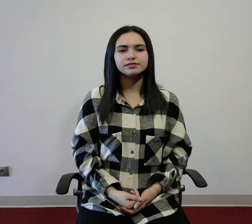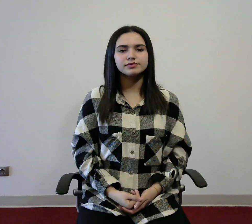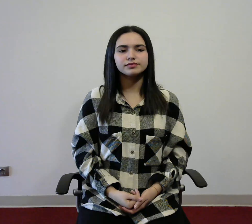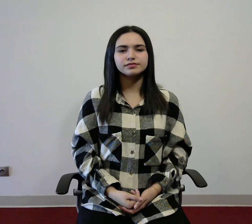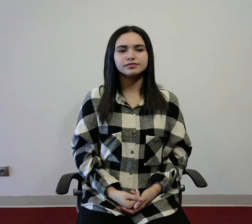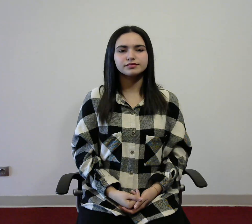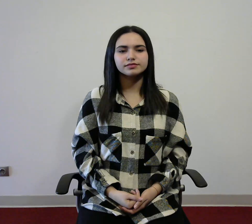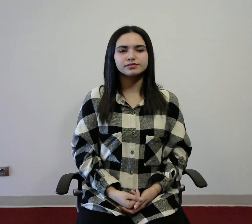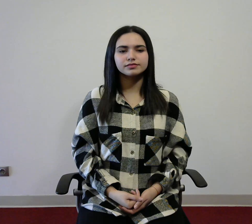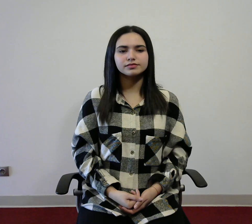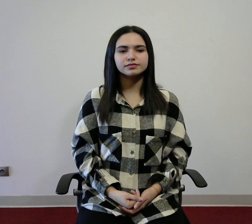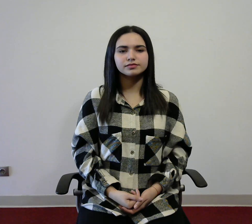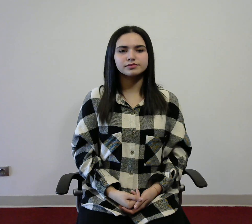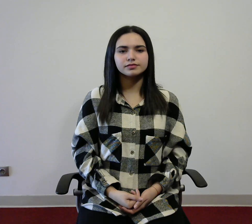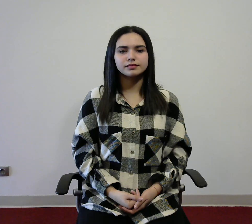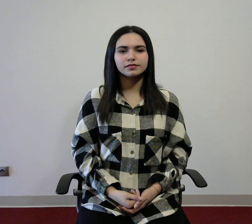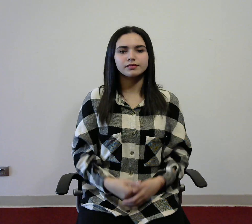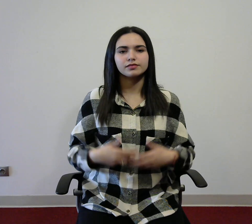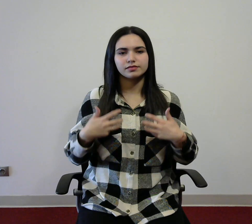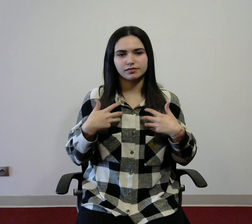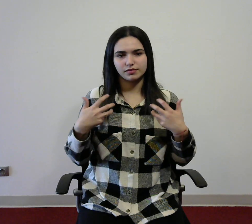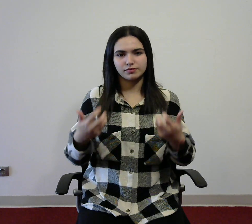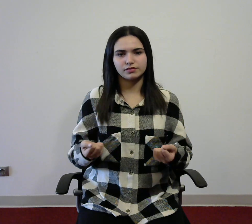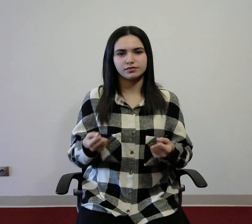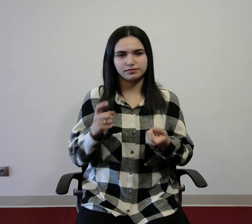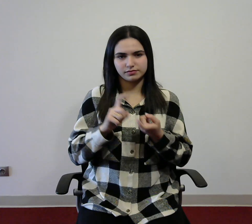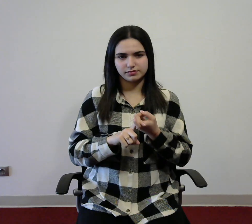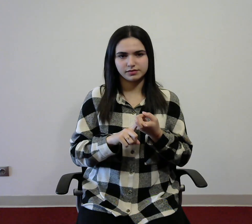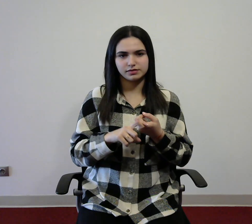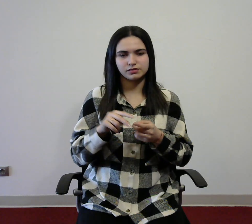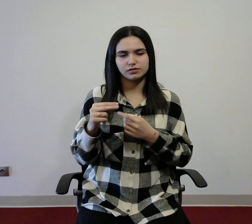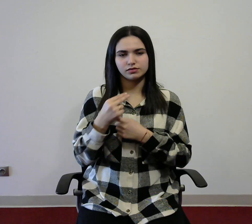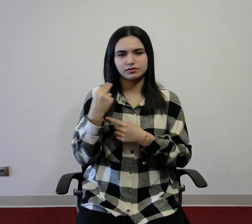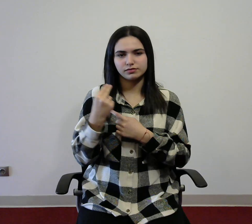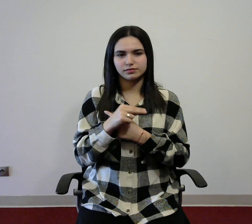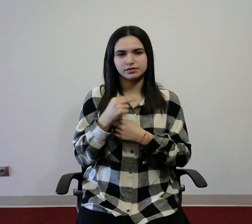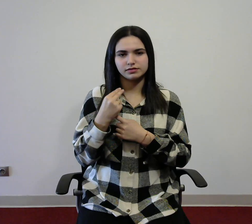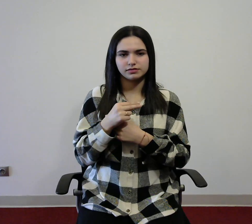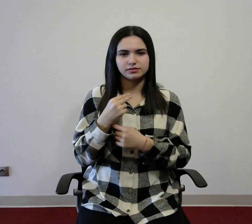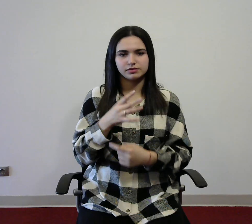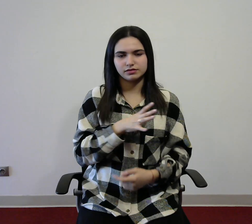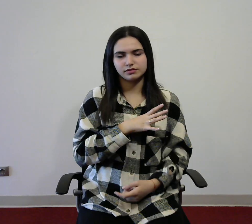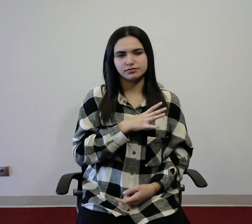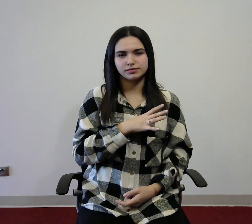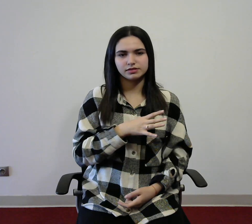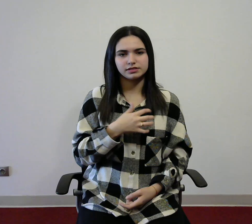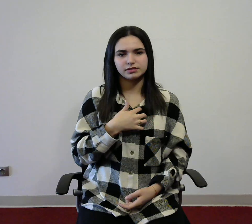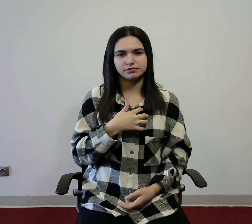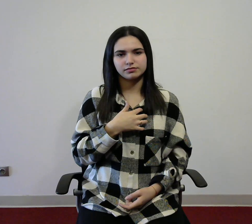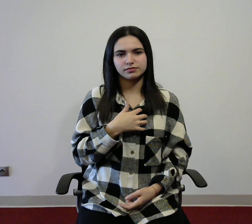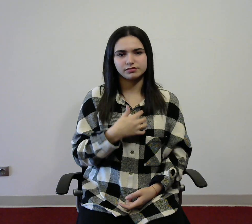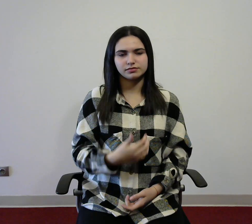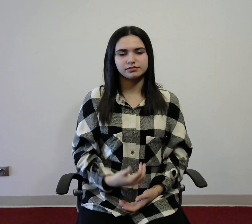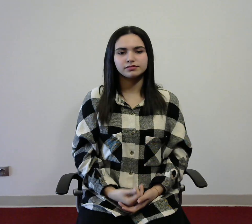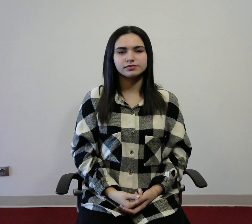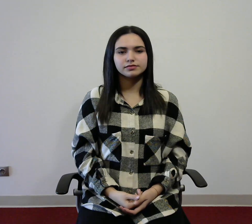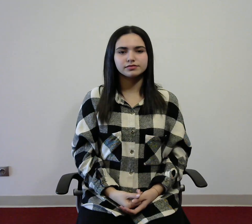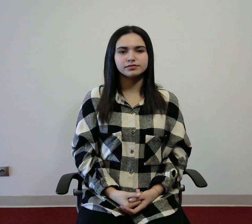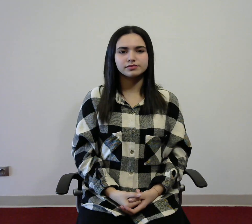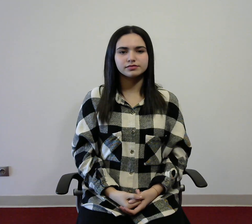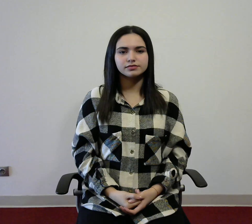Sağlamlığımla bağlı müalicə olmaq istəyirəm